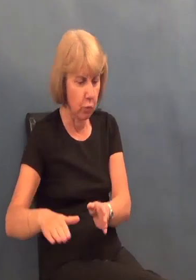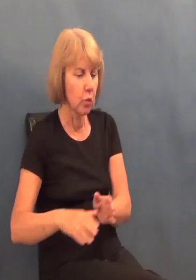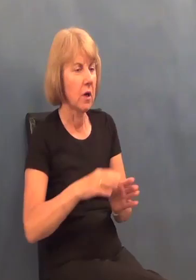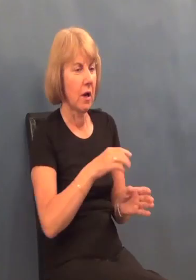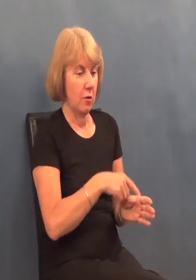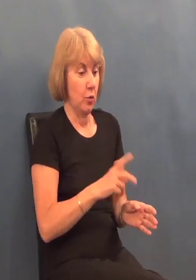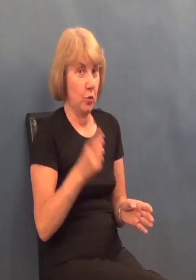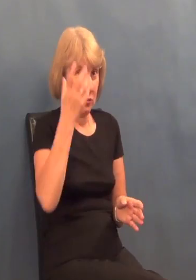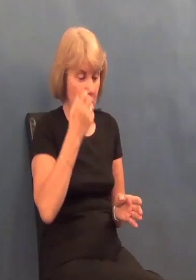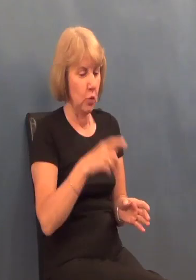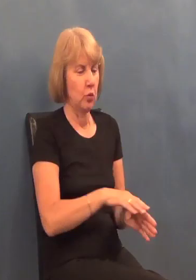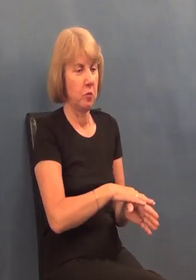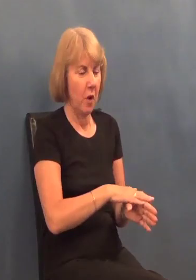Drugi też jest pełny, a do trzeciego wrzuca te gruszki, które wcześniej zebrał i w ten sposób napełnia go.